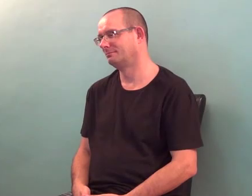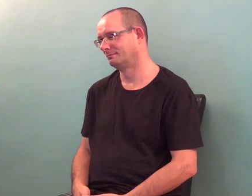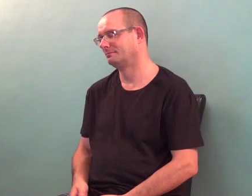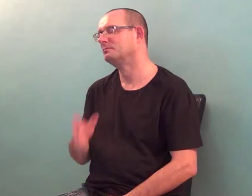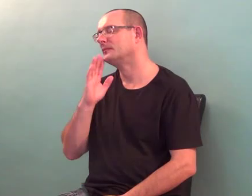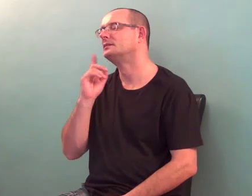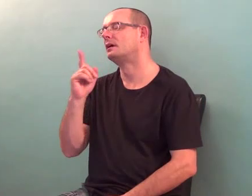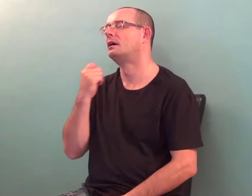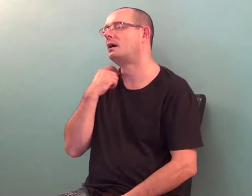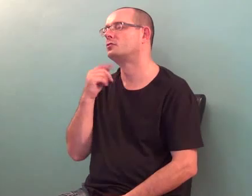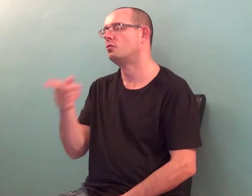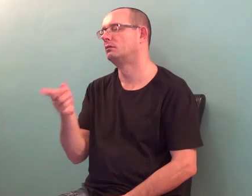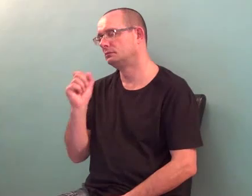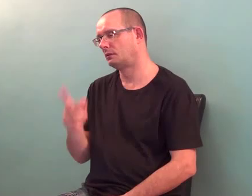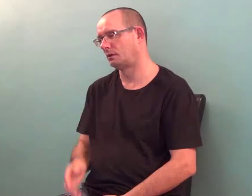Prawdopodobnie jest zakaz spożywania alkoholu.